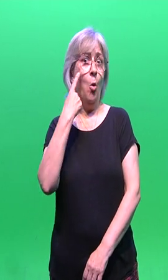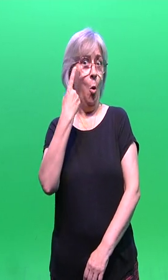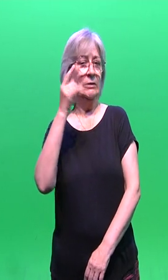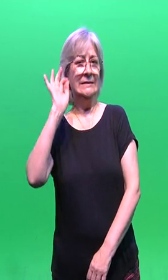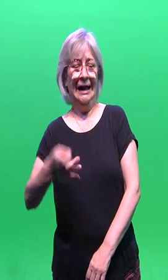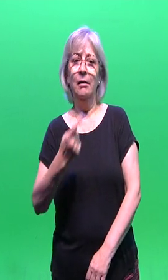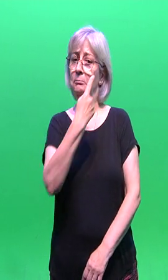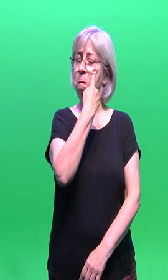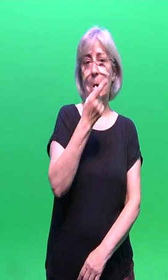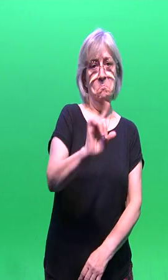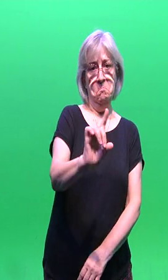L'ull dret sí, l'esquerre no.